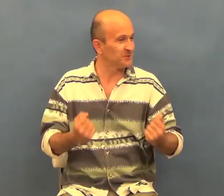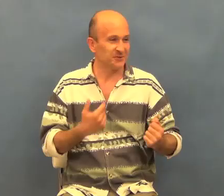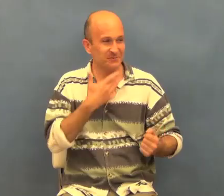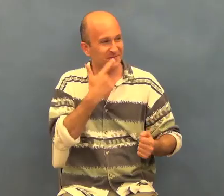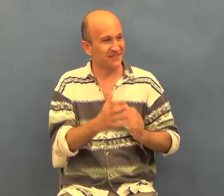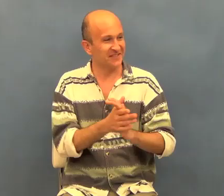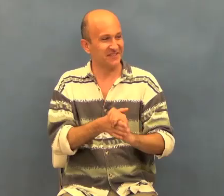Ciężko, mówię ci.